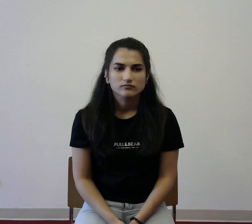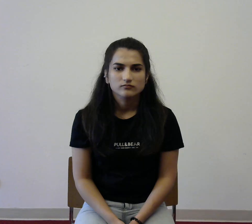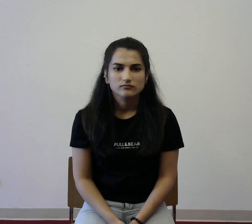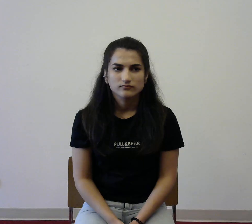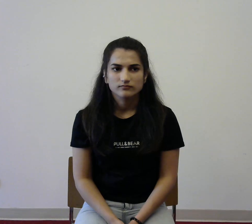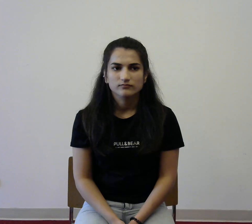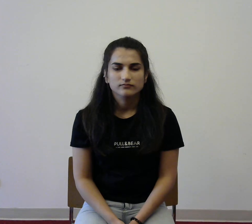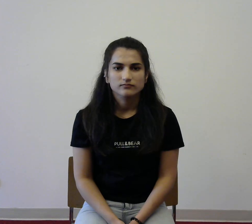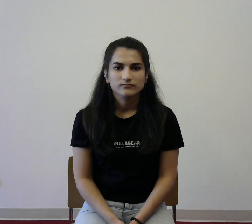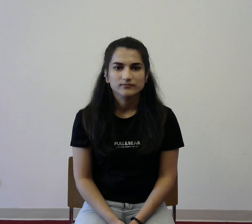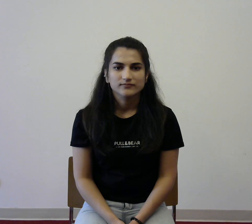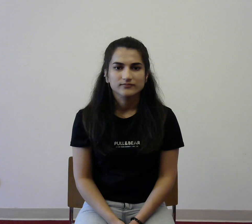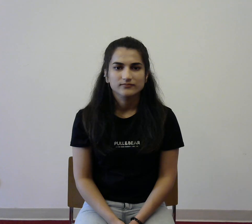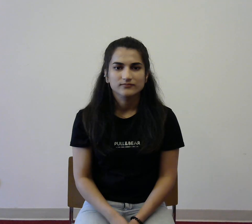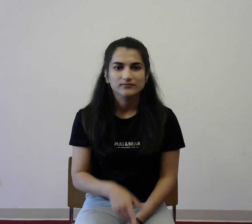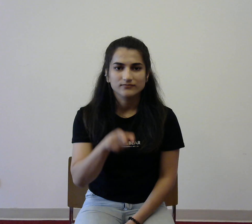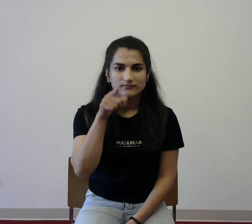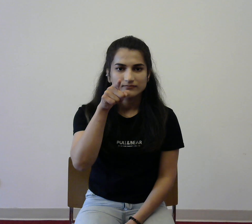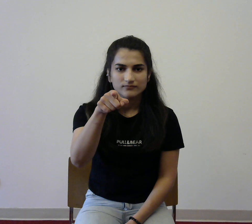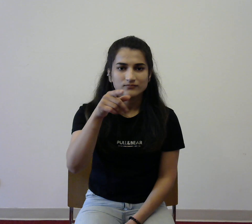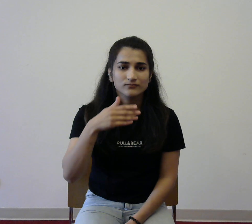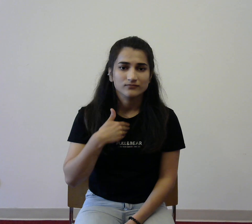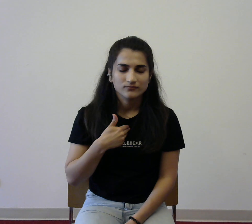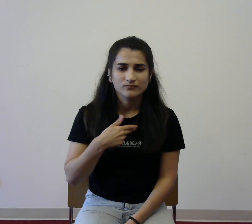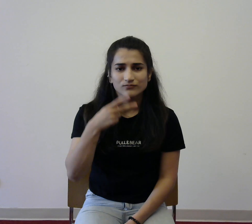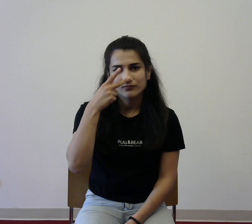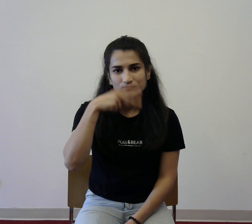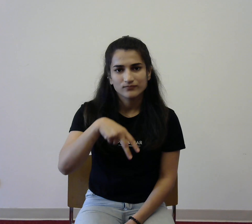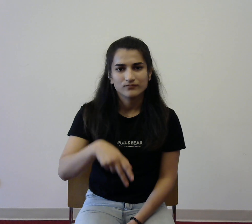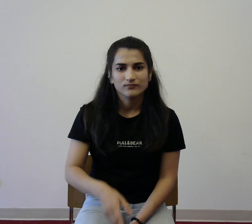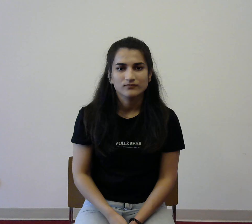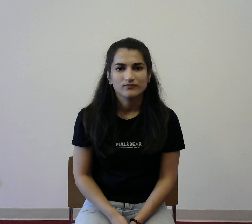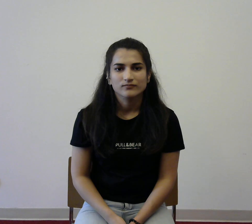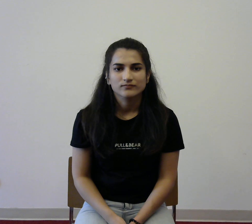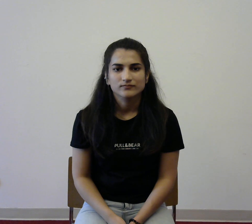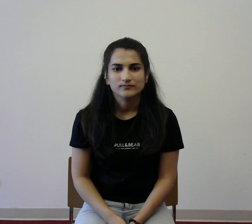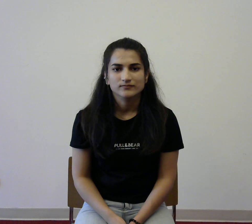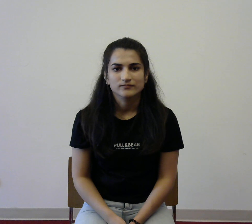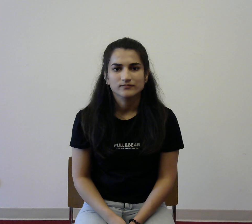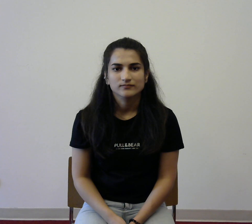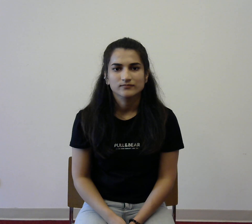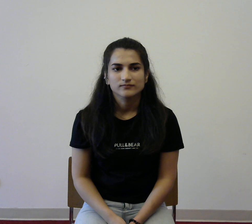Siz məni görürsünüzmü?